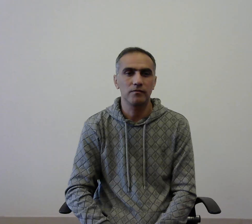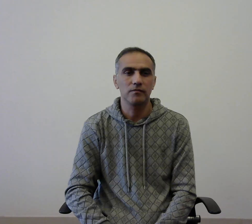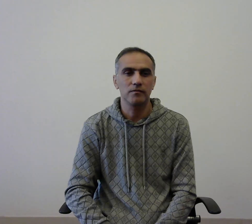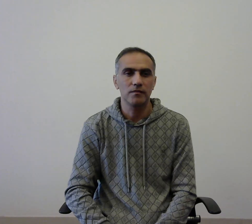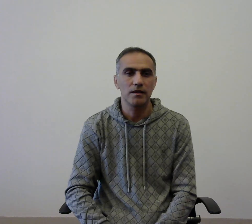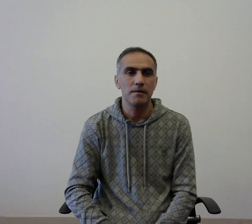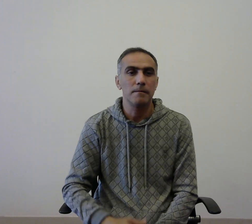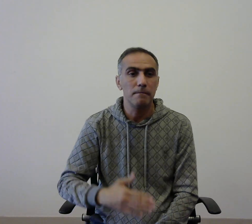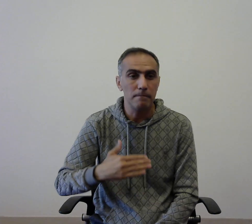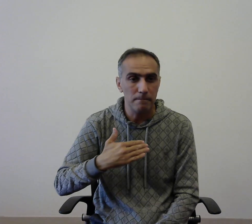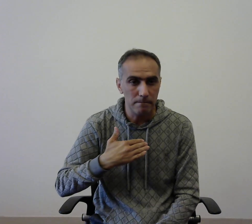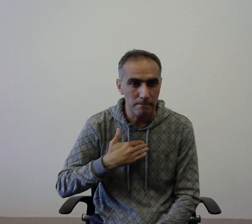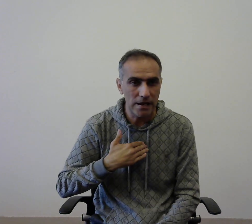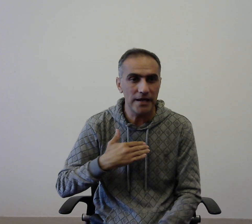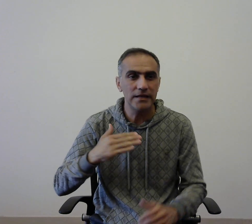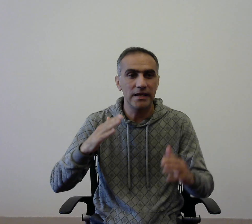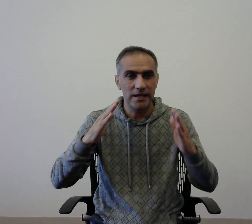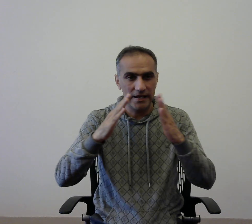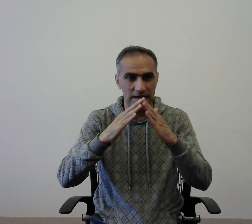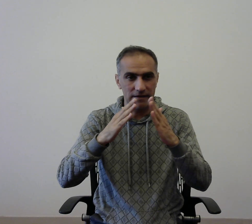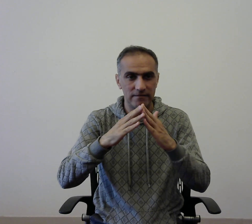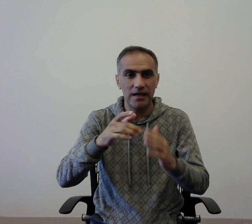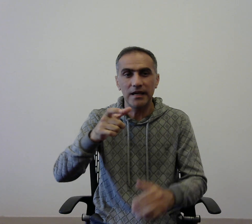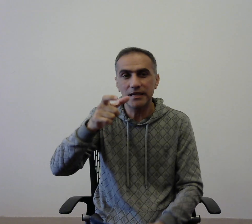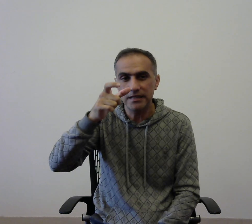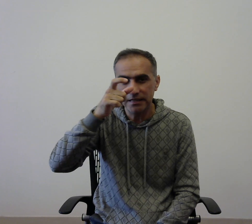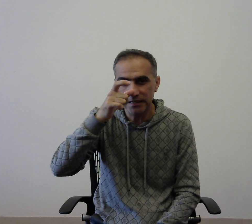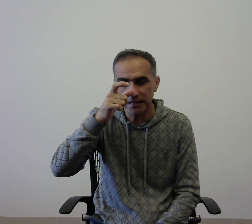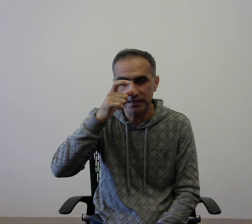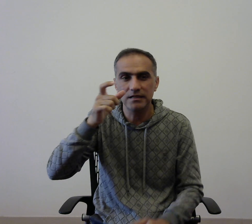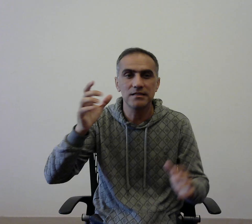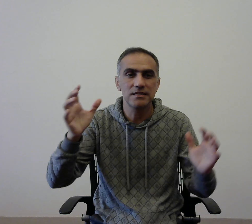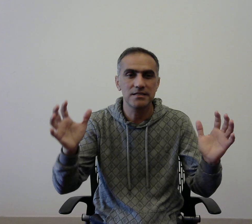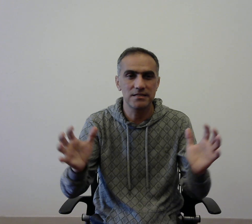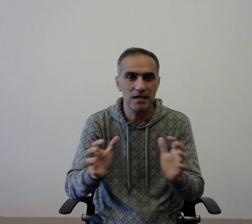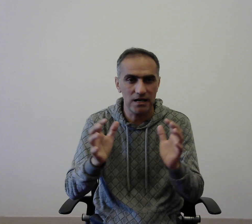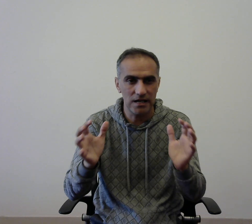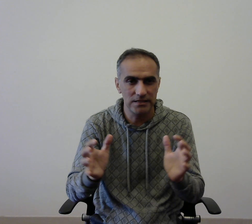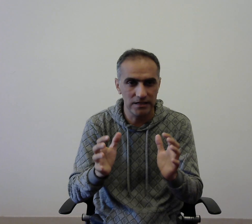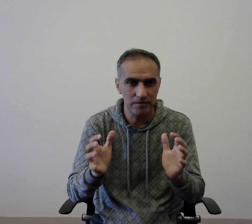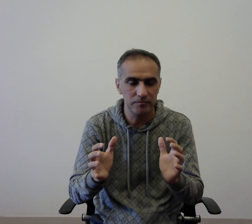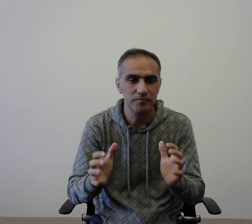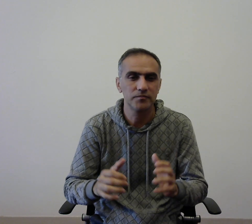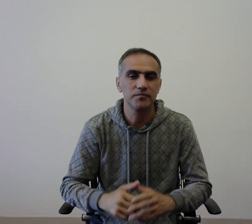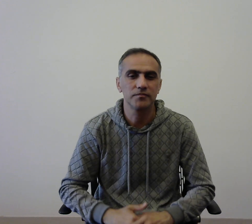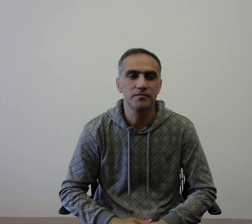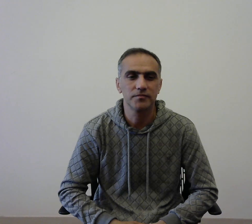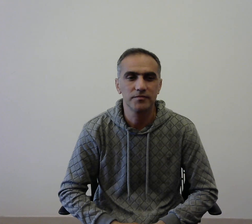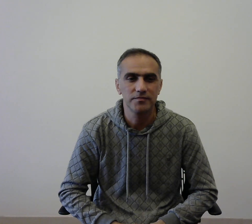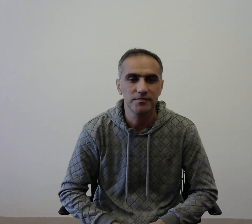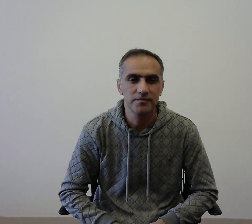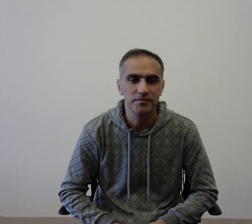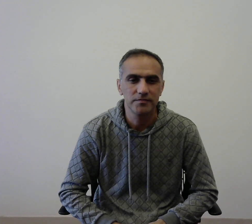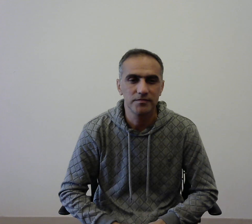Mən evdə it saxlayıram